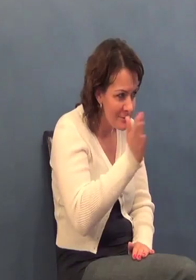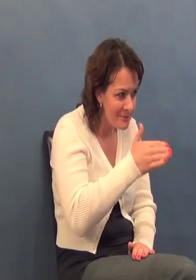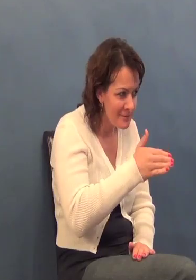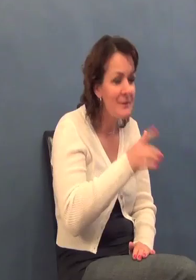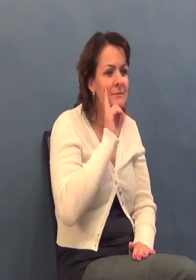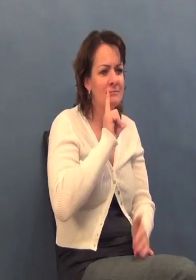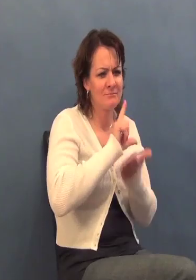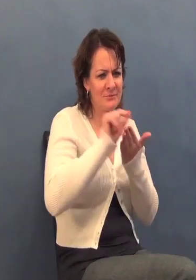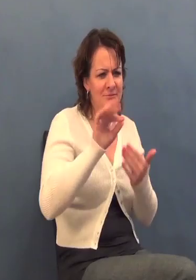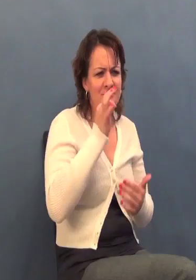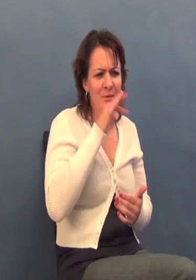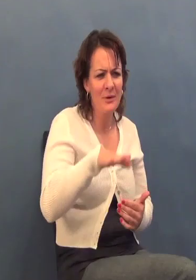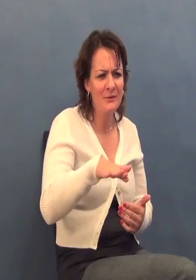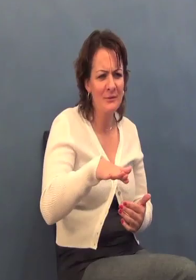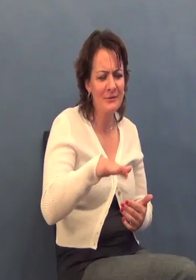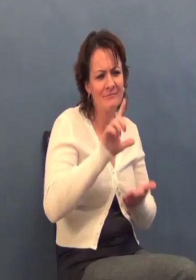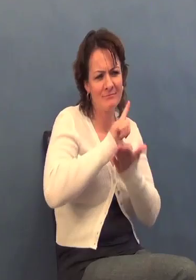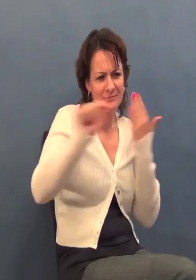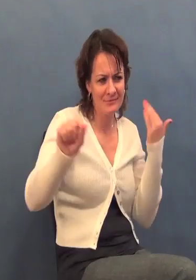Chłopiec odchodzi.